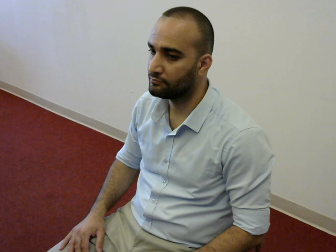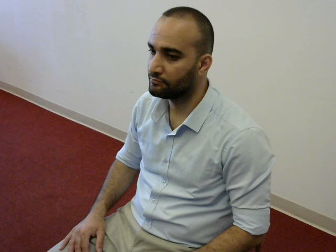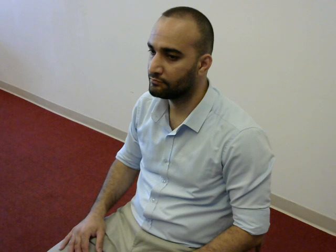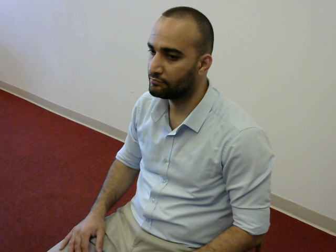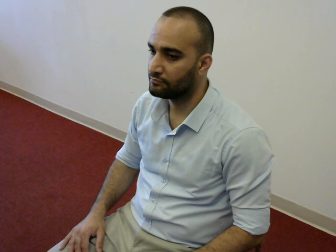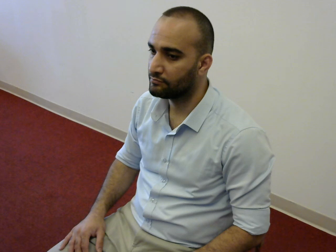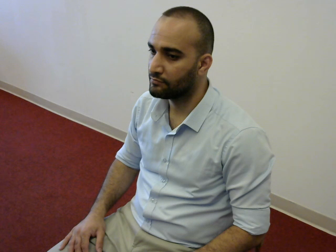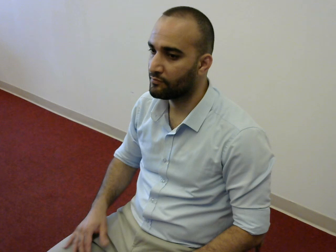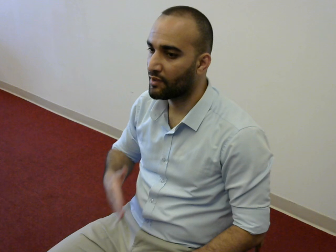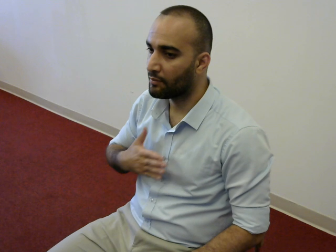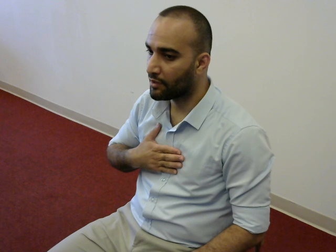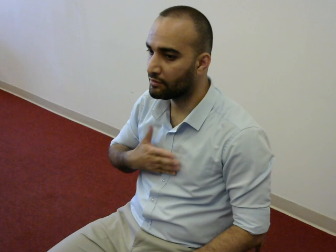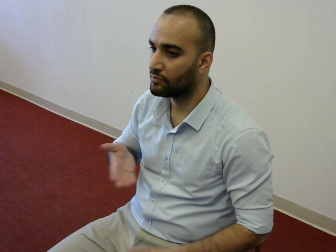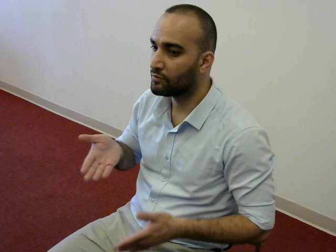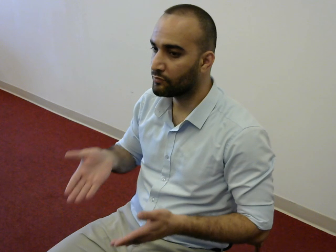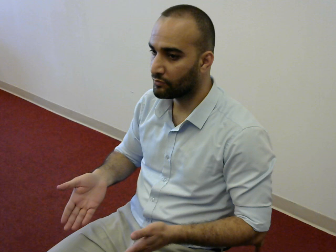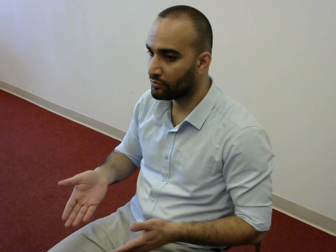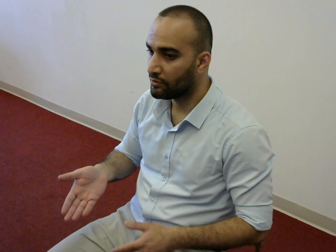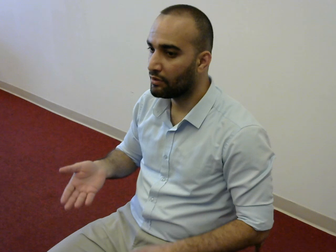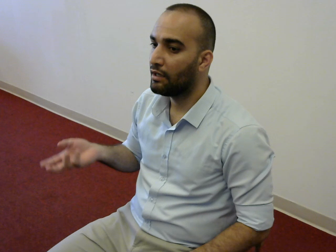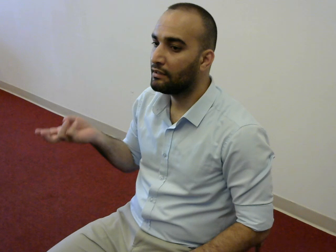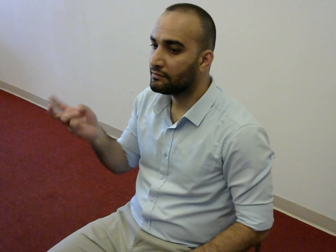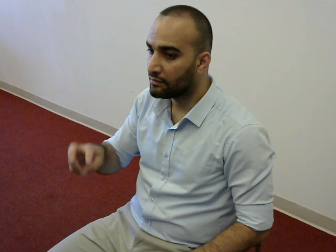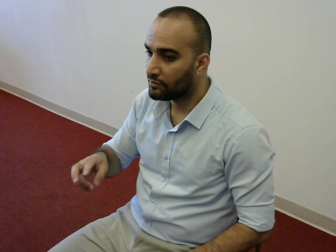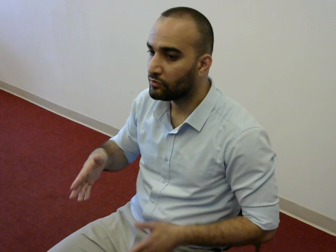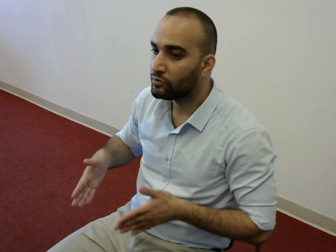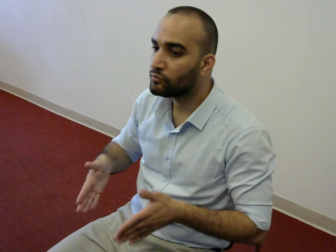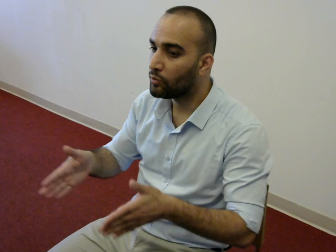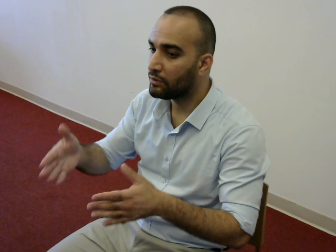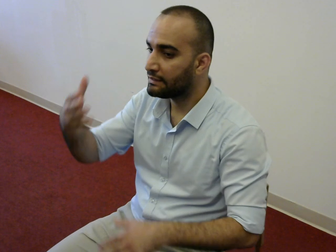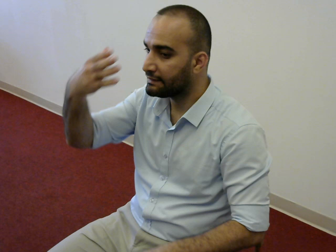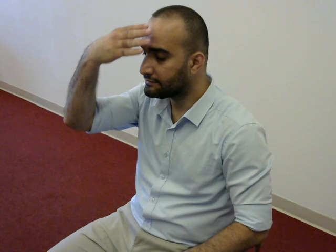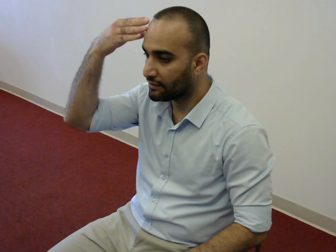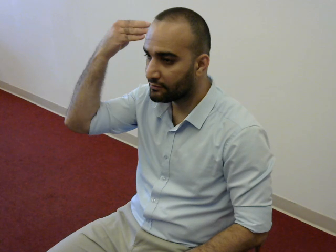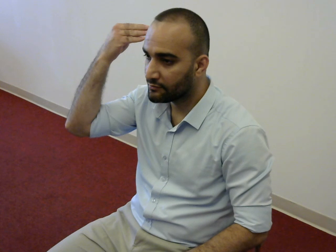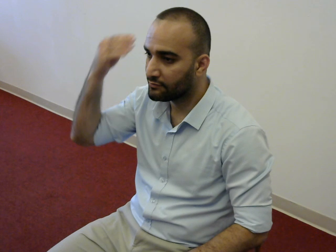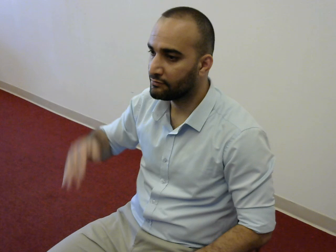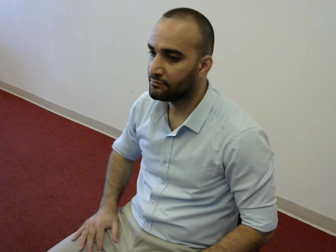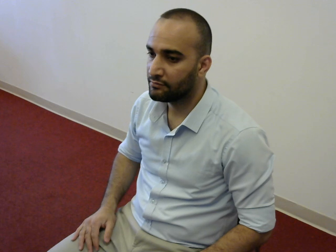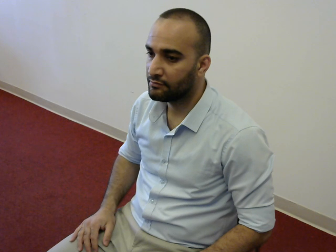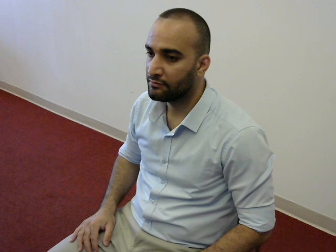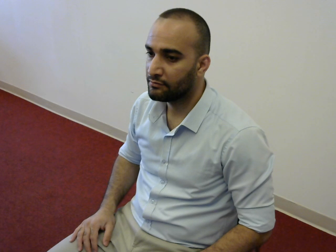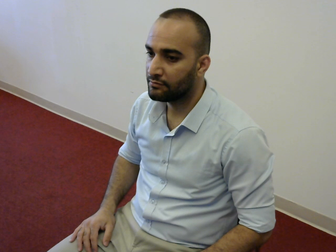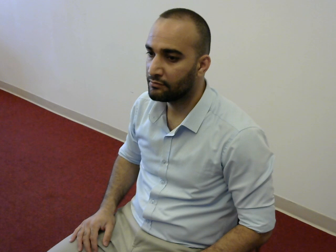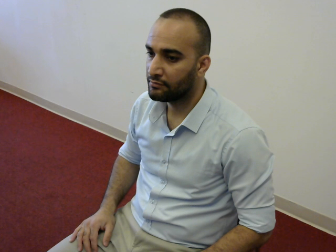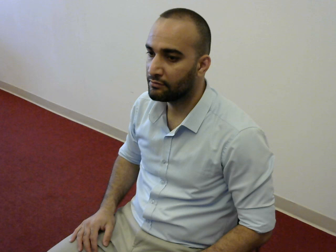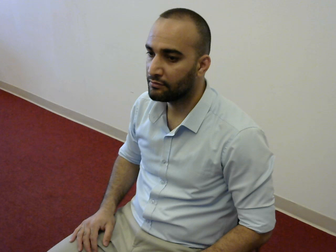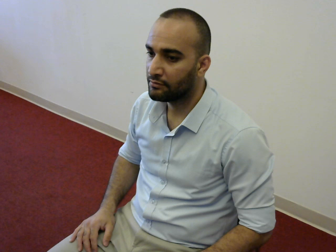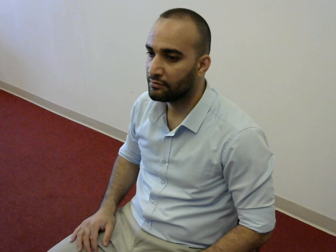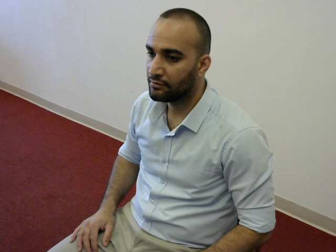Mən bura gələn yolu unutmuşam